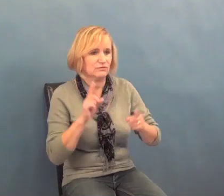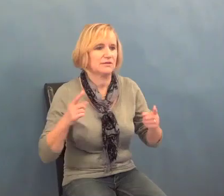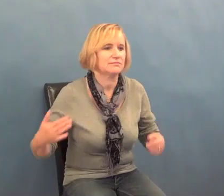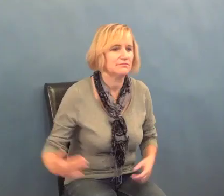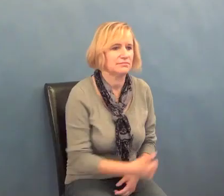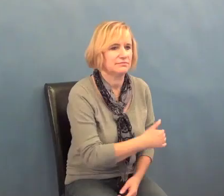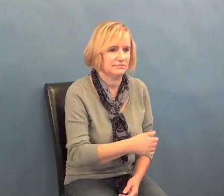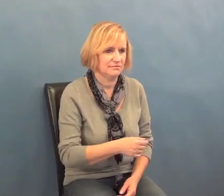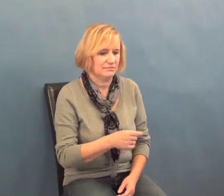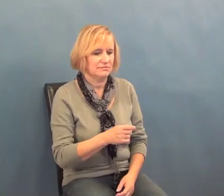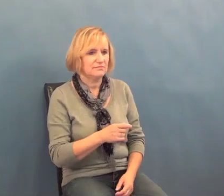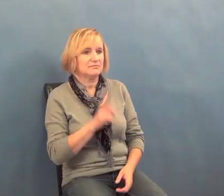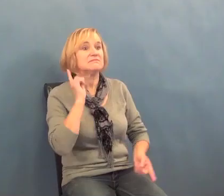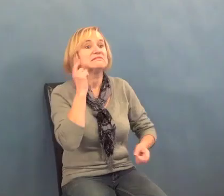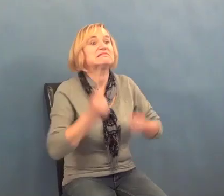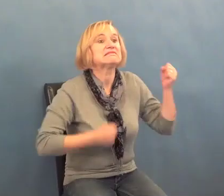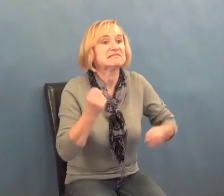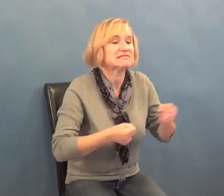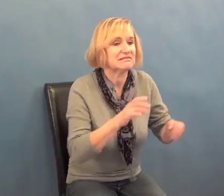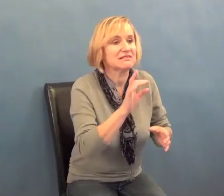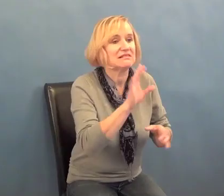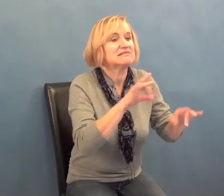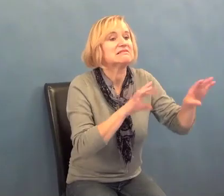Uwaga! Nie wolno biegać, bo samochód może kogoś potrącić.